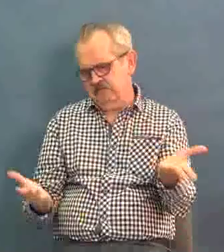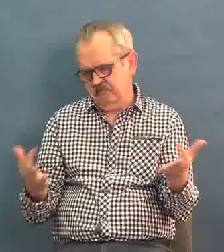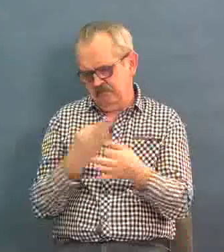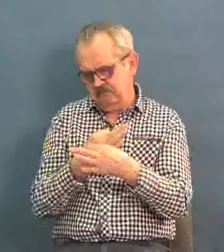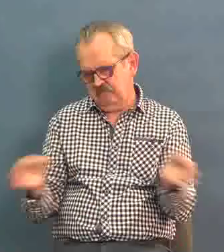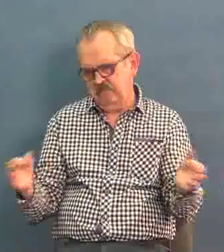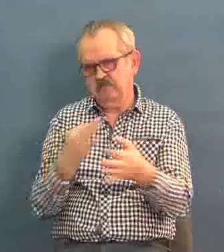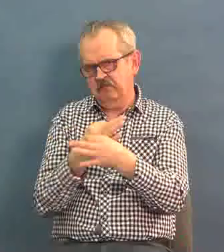Wolne.